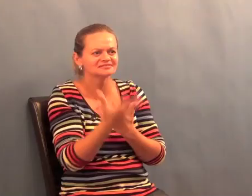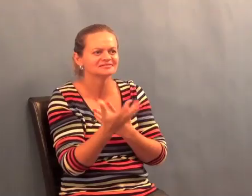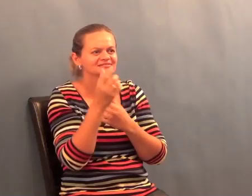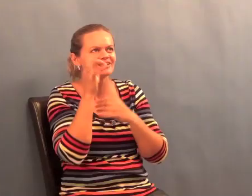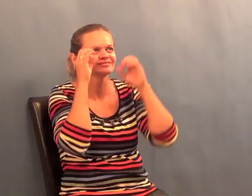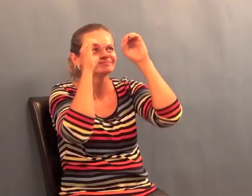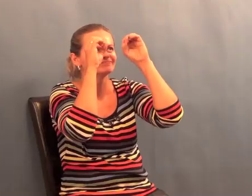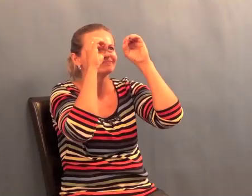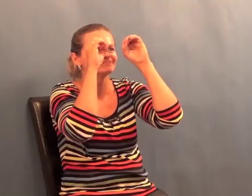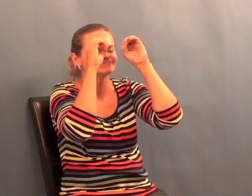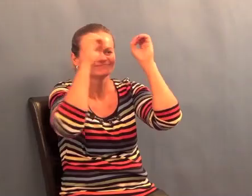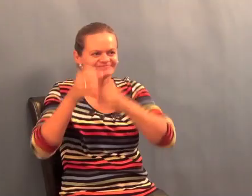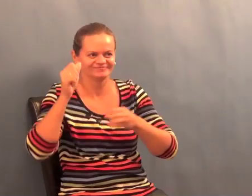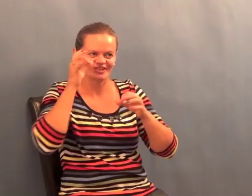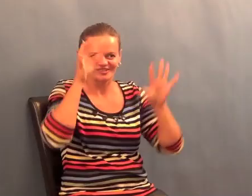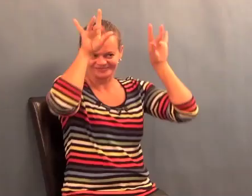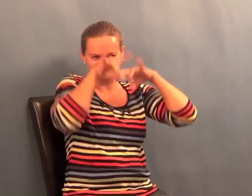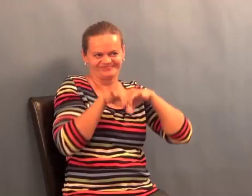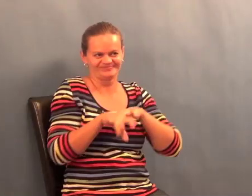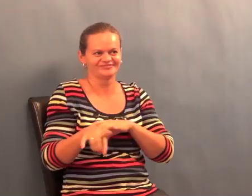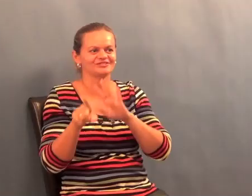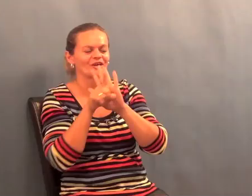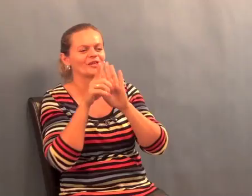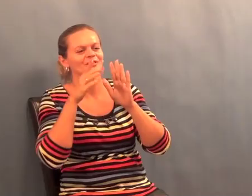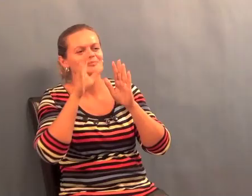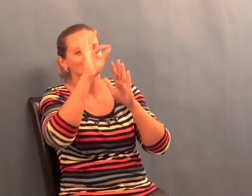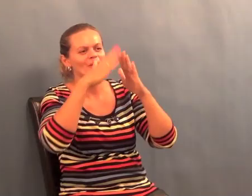Kot odłożył lornetkę i pobiegł do mieszkania, w którym był ptaszek.